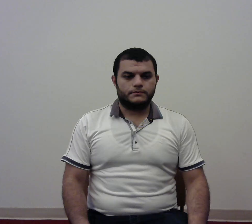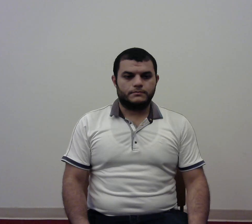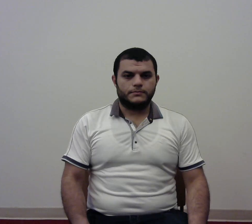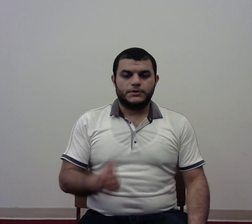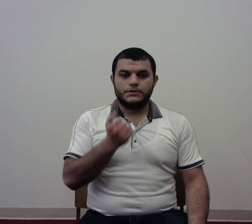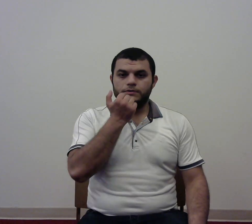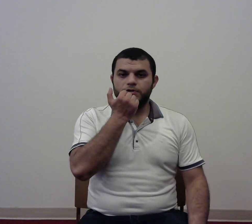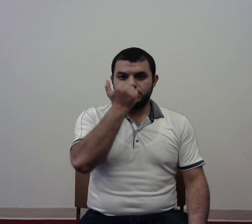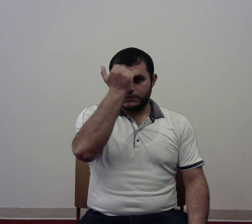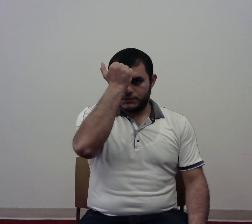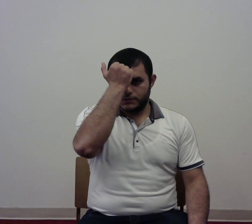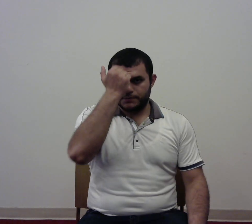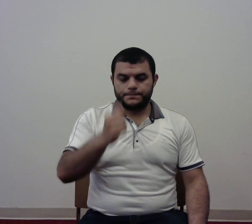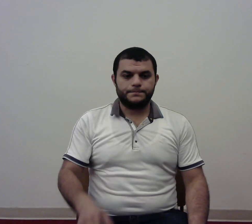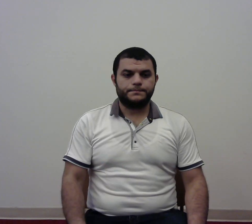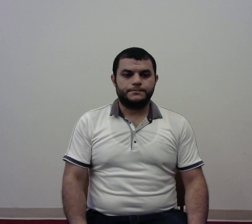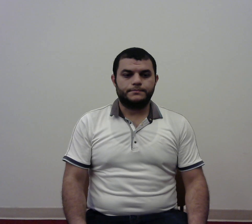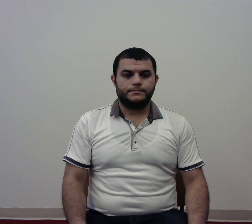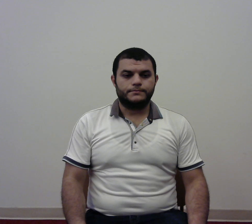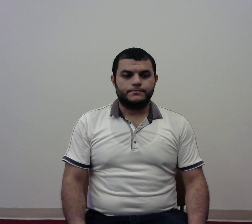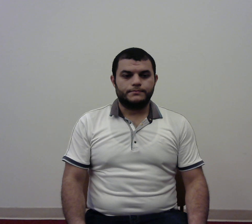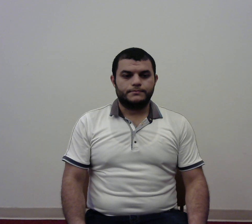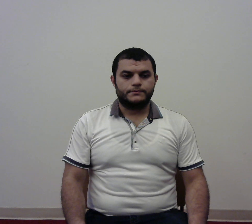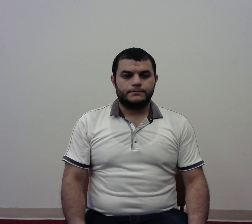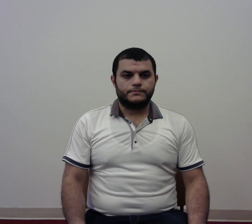Təşəkkür edirəm